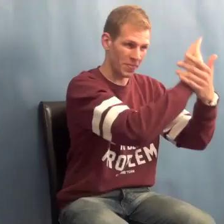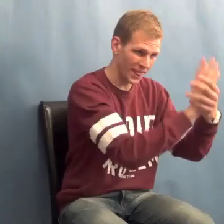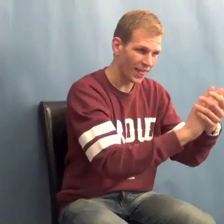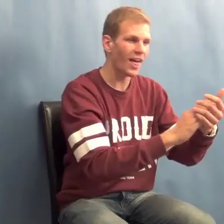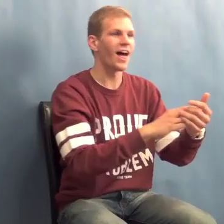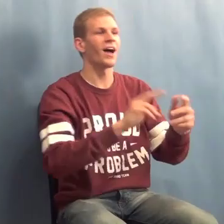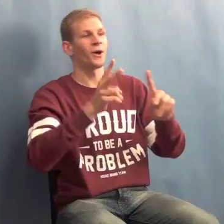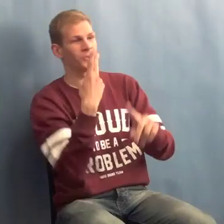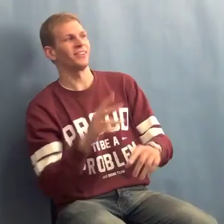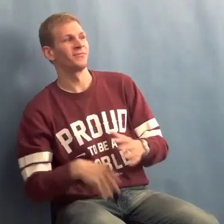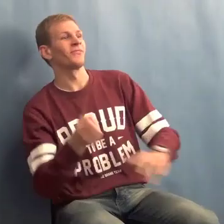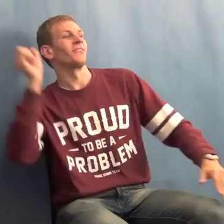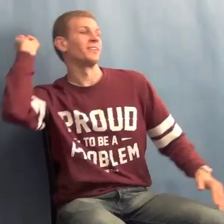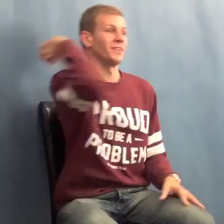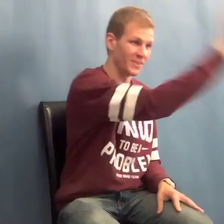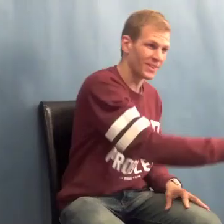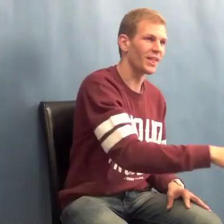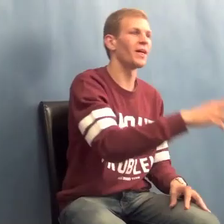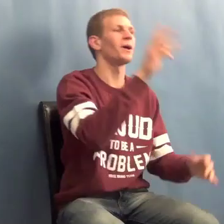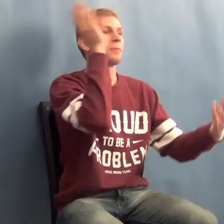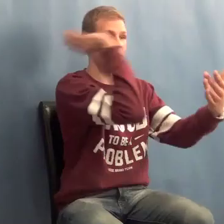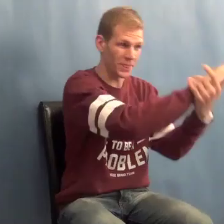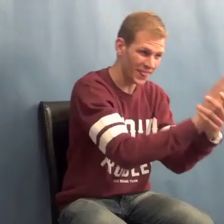Rzucił po raz drugi, to samo, pękła.